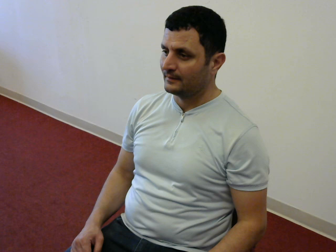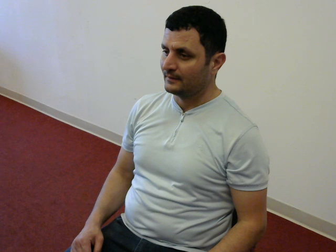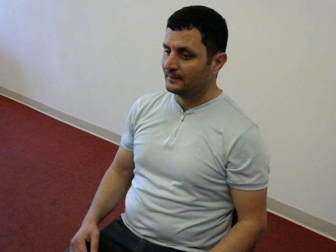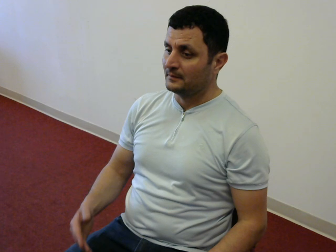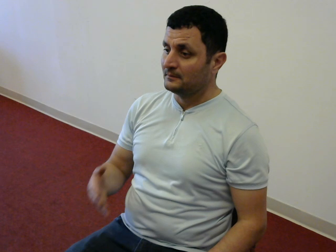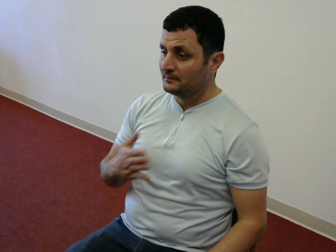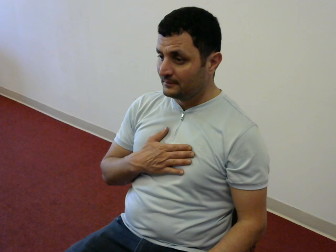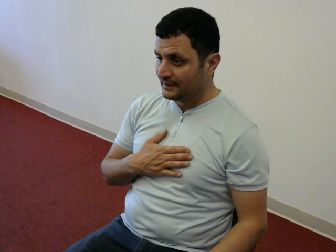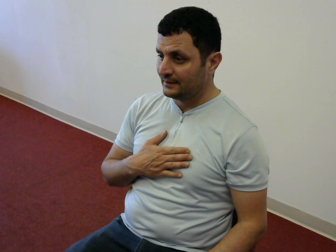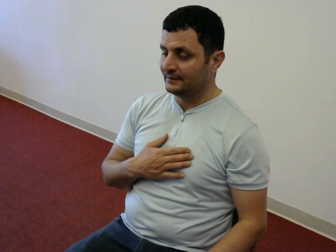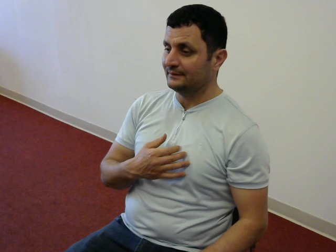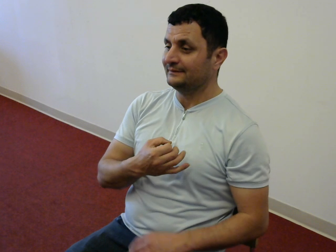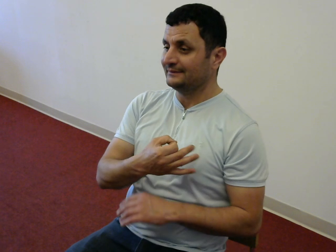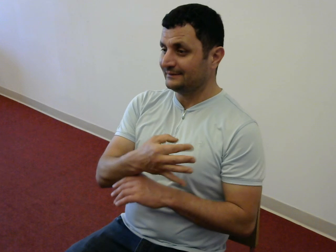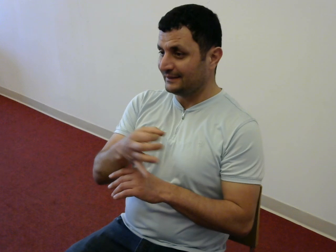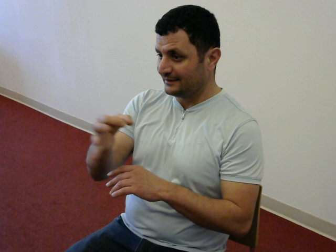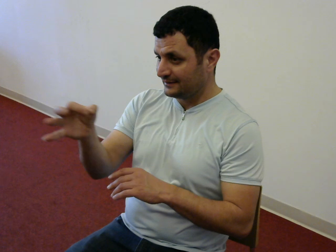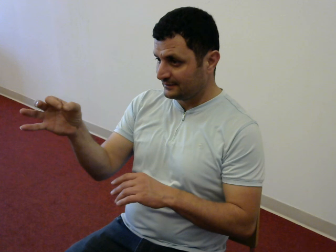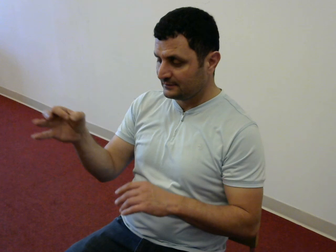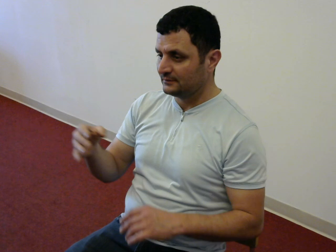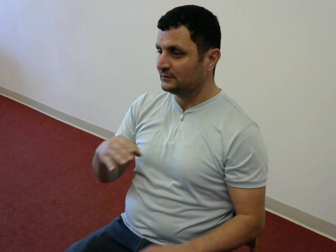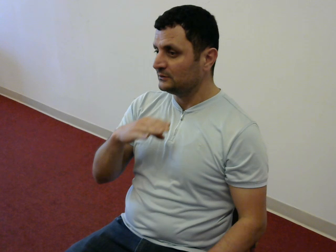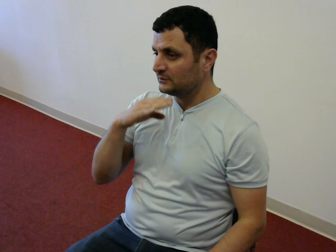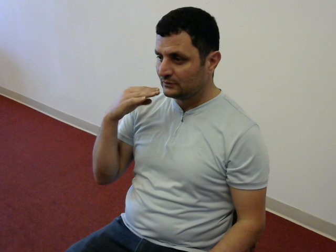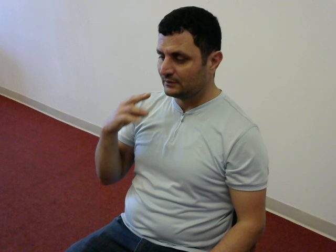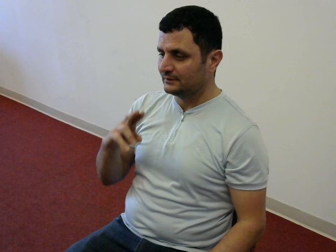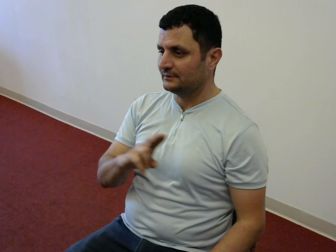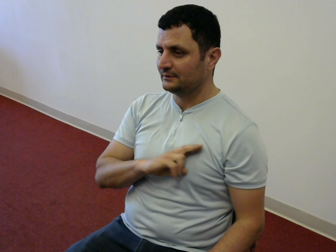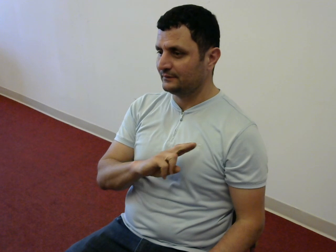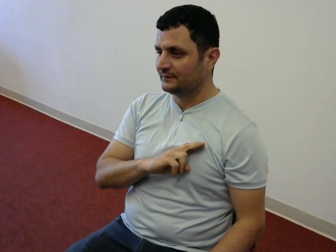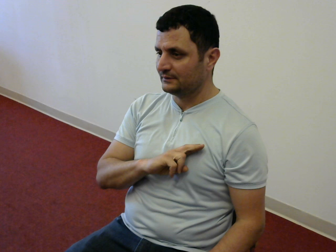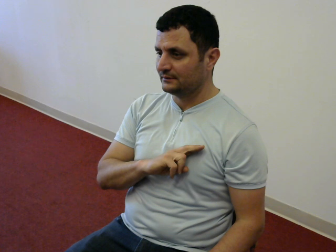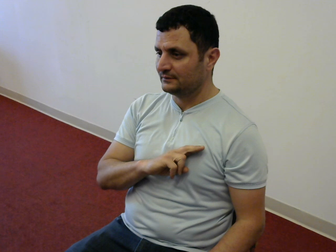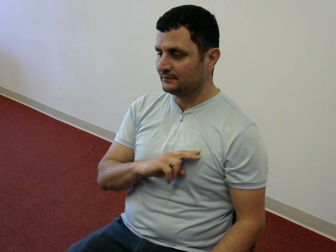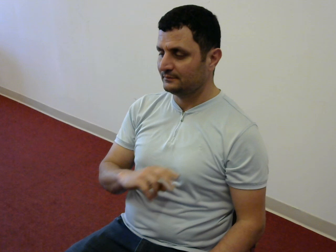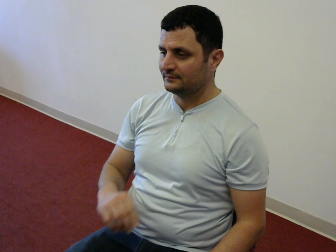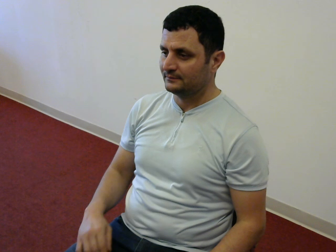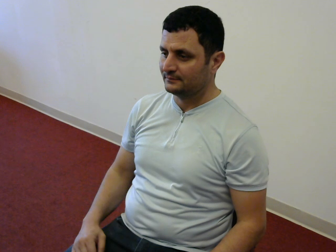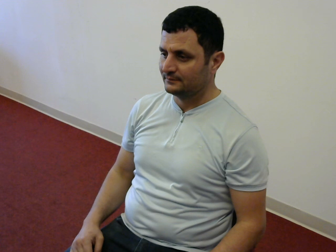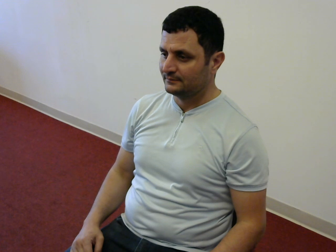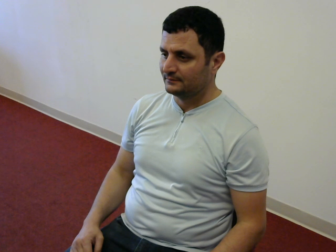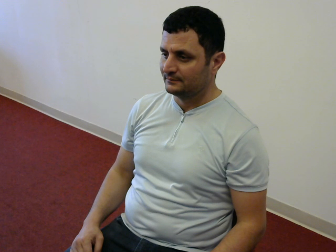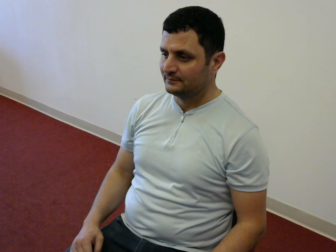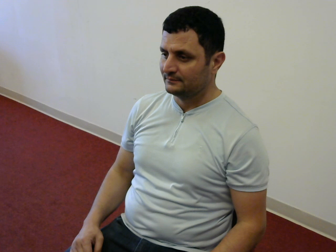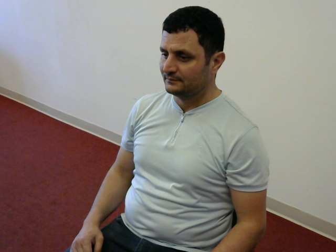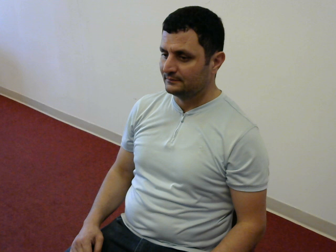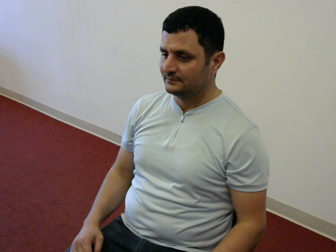Mən səyahət etməyi çox sevirəm